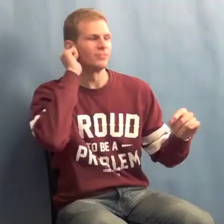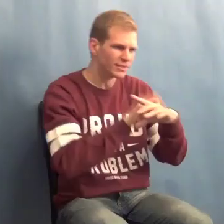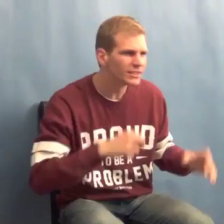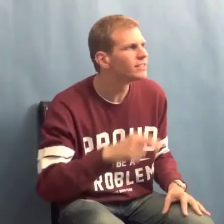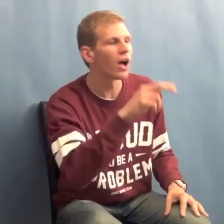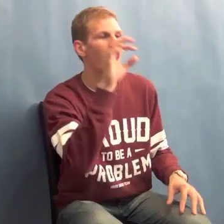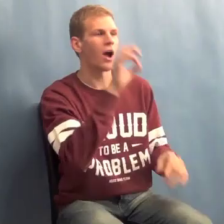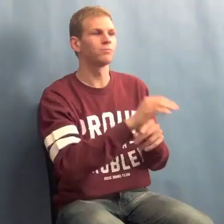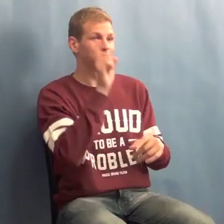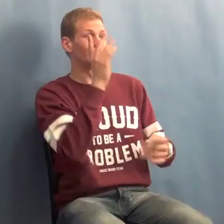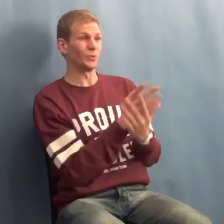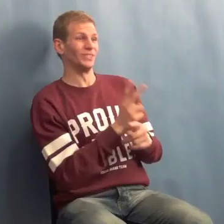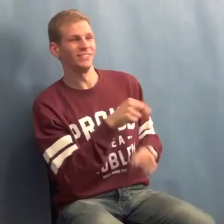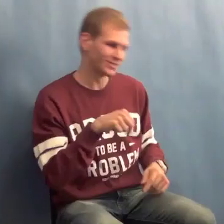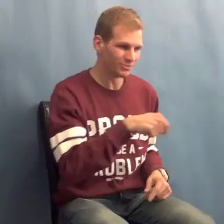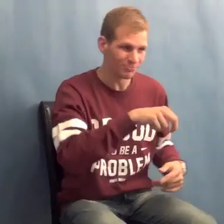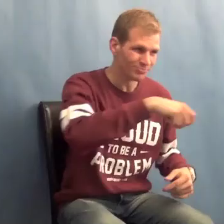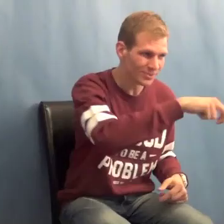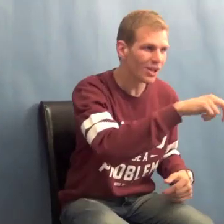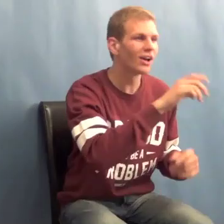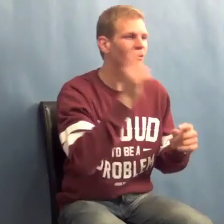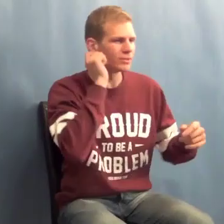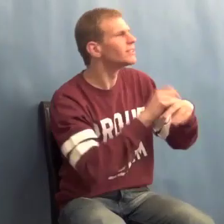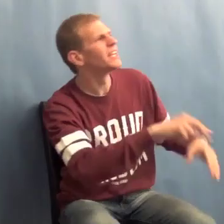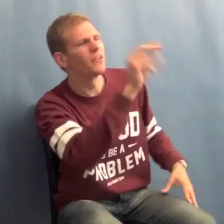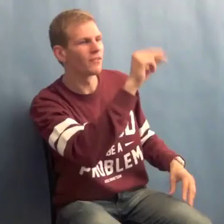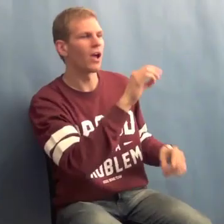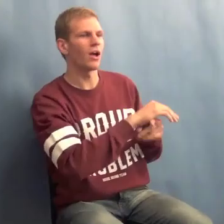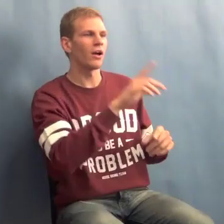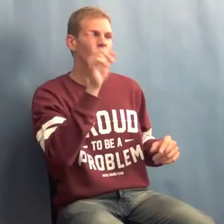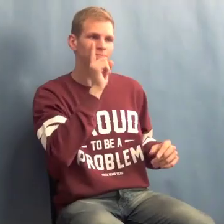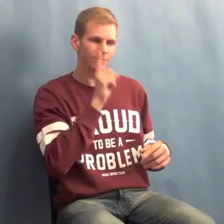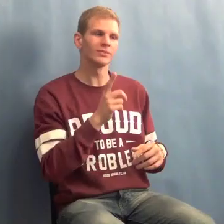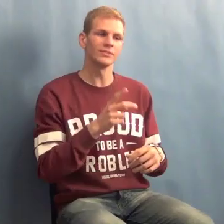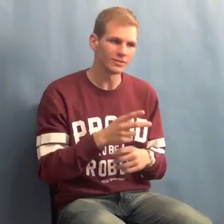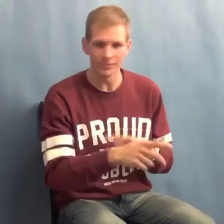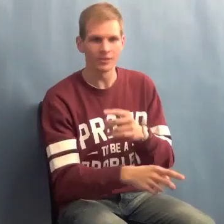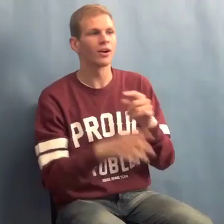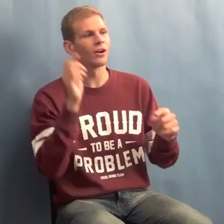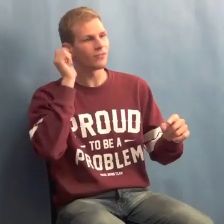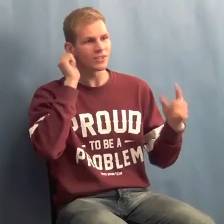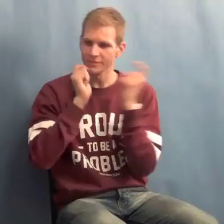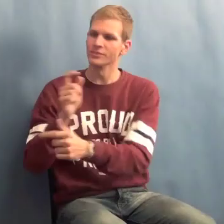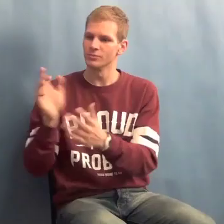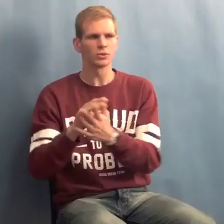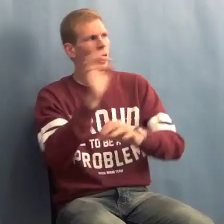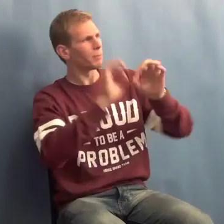Akurat ten mężczyzna szedł, spotkał kobietę i ta poprosiła go o naprawę stłuczonej szyby.